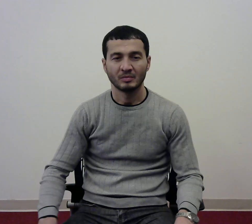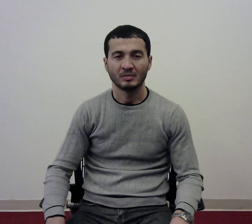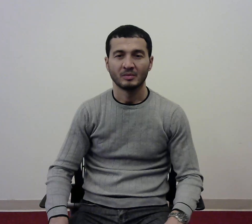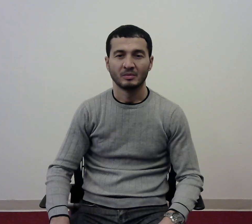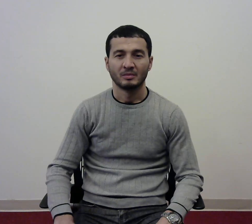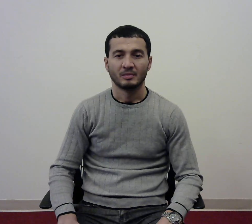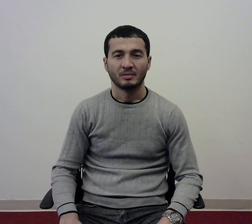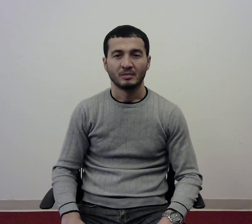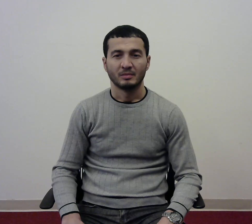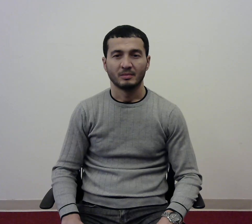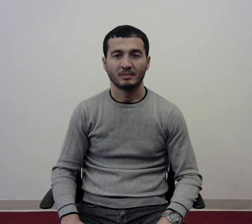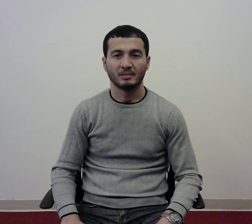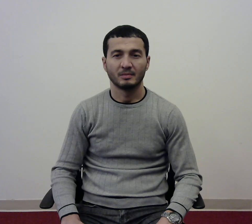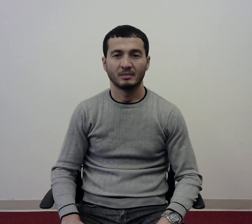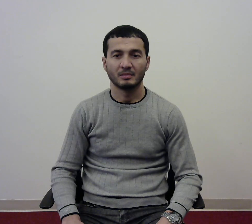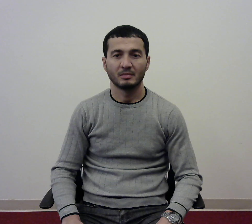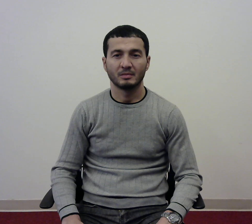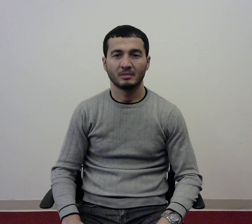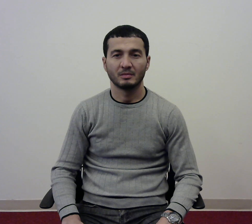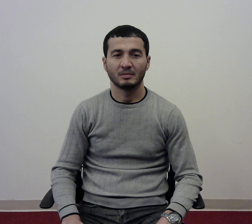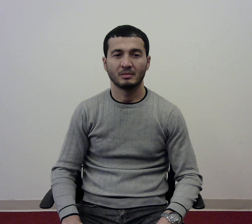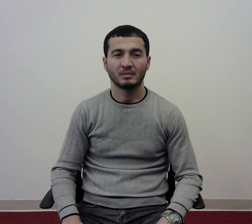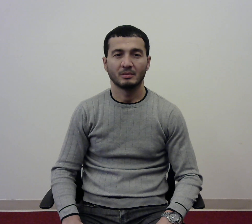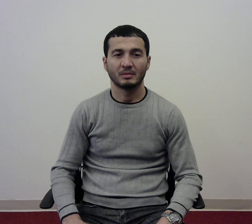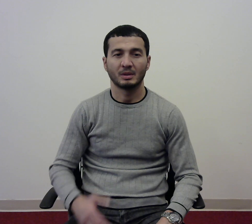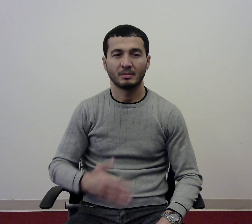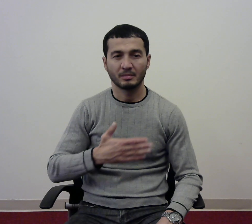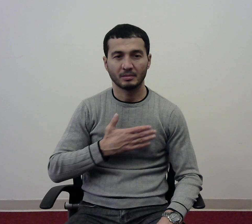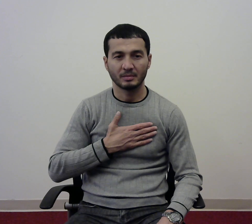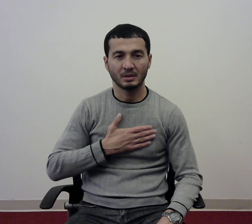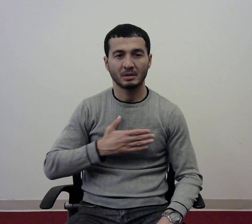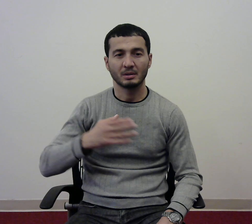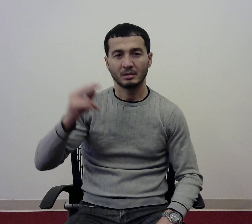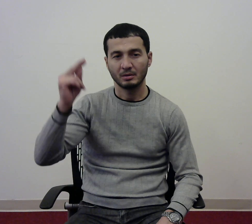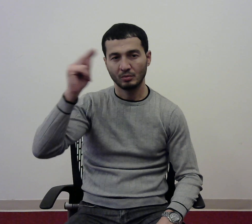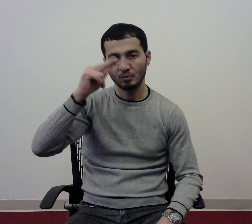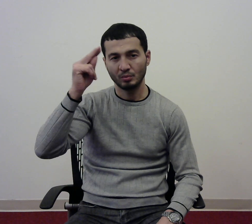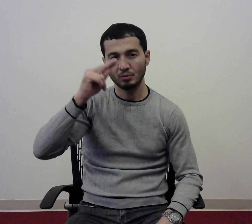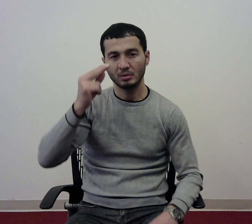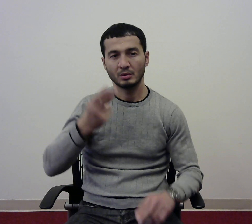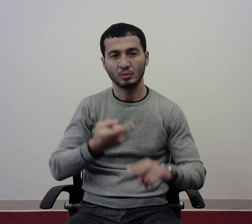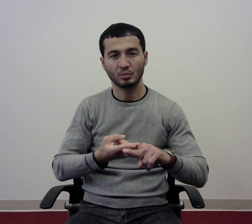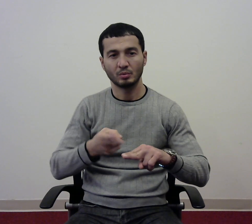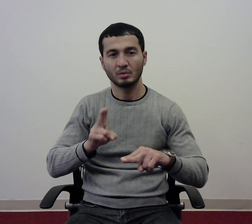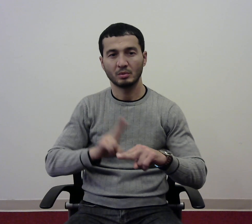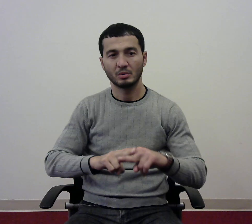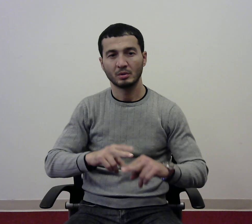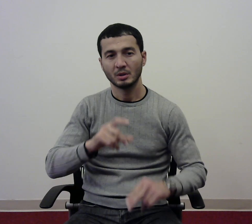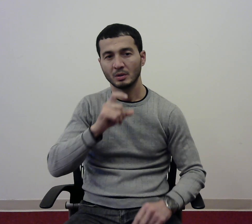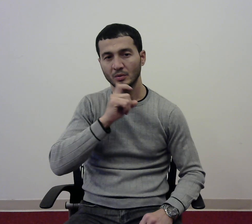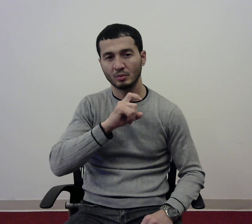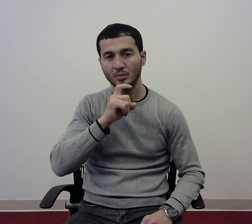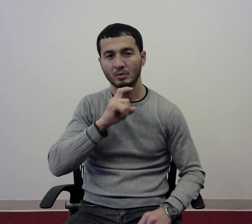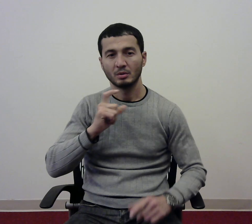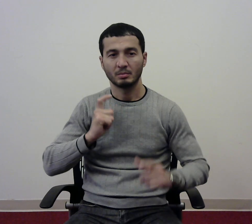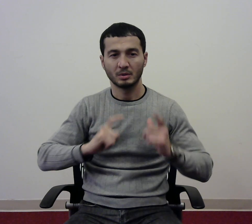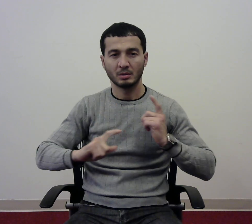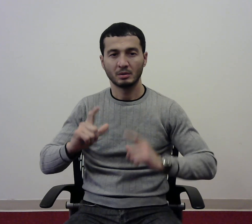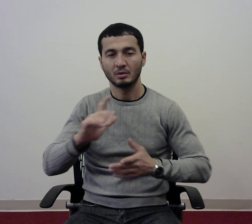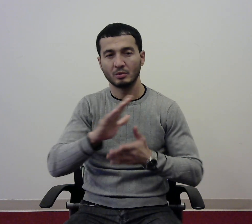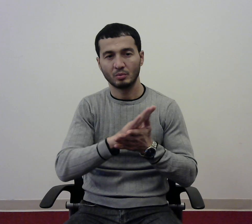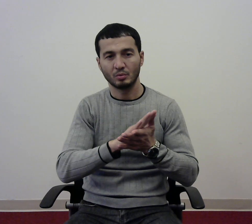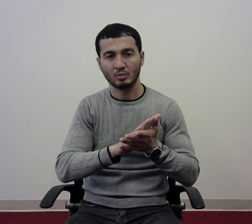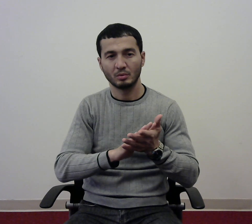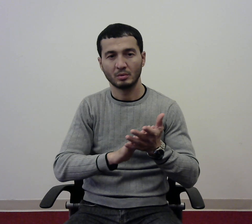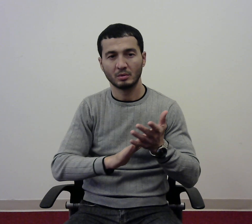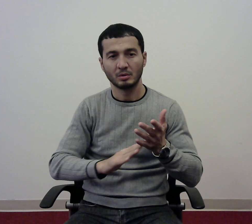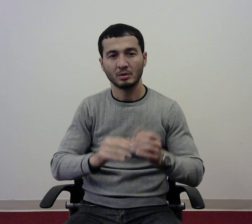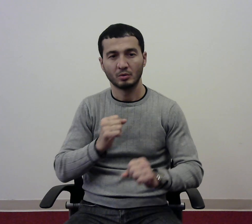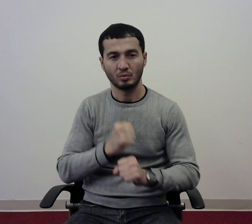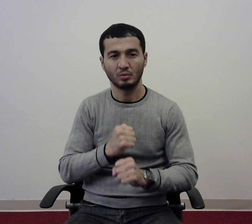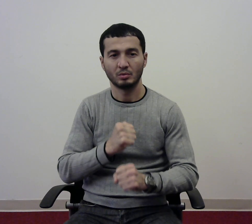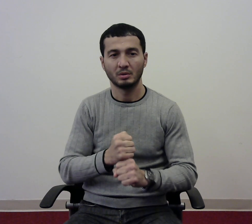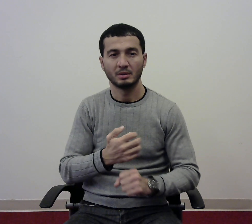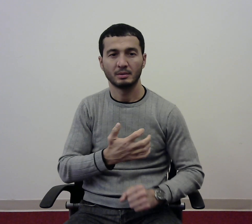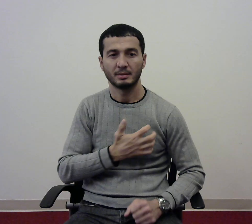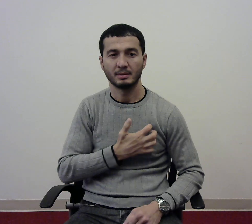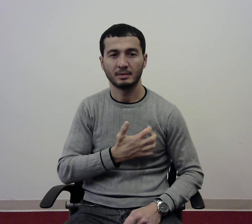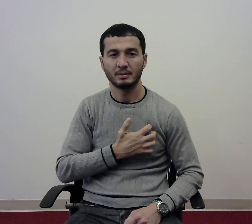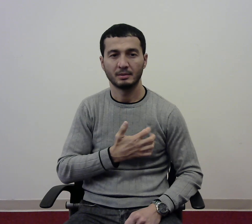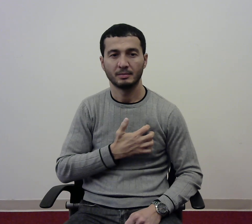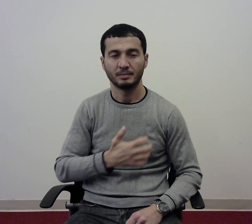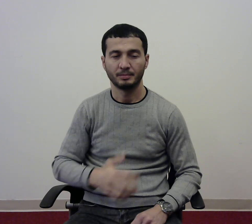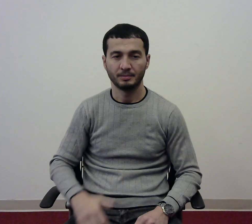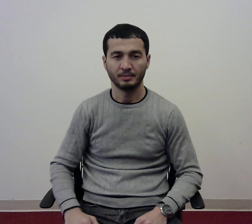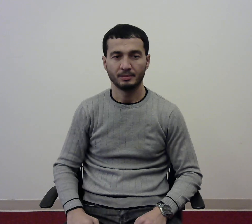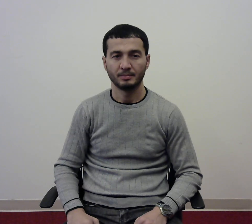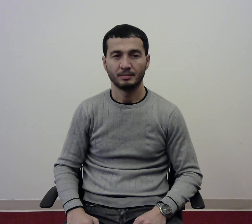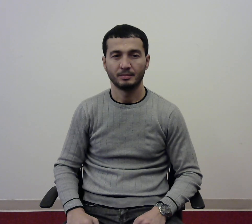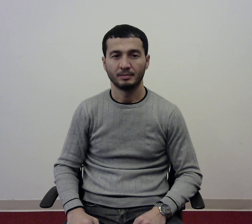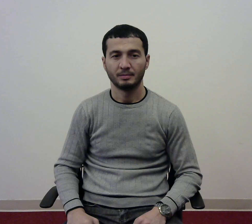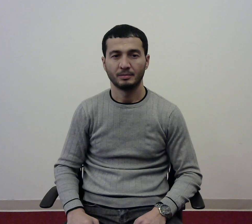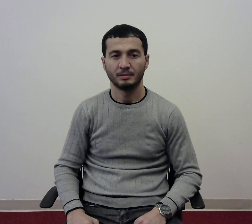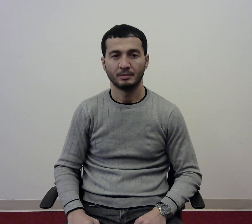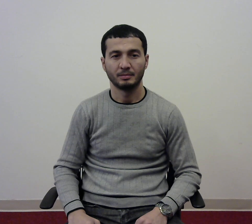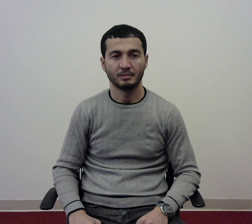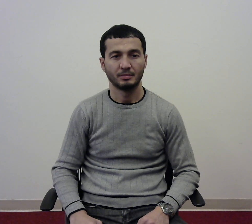Mən təhsilimi bu universitetdə davam etmək istəyirəm